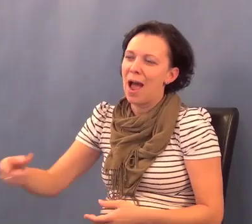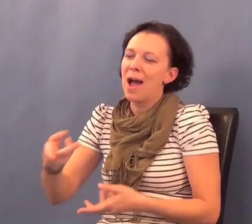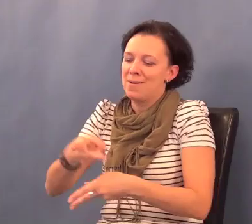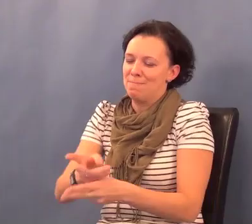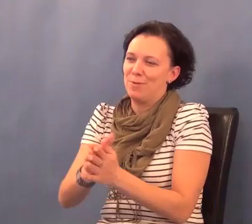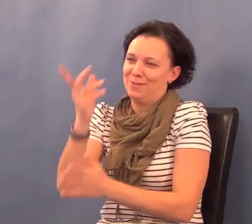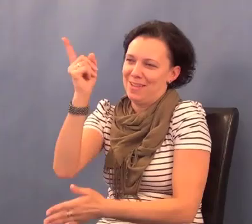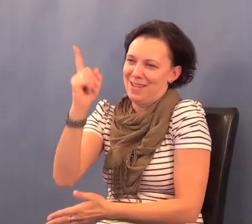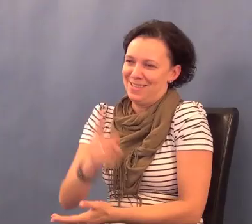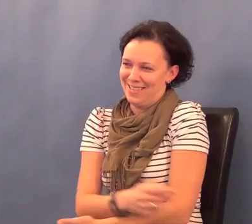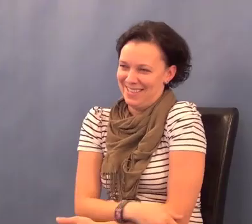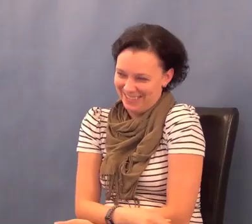Więc jest zakaz korzystania z kąpieli w wannie.